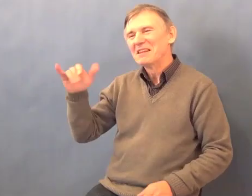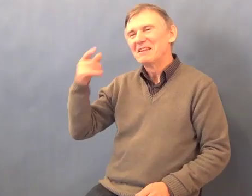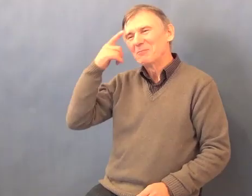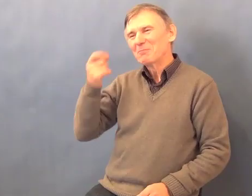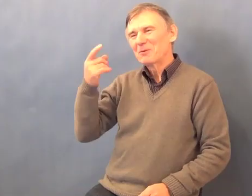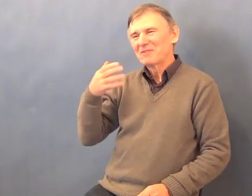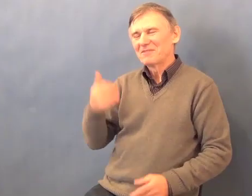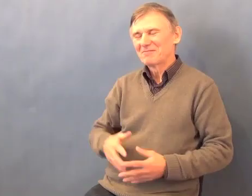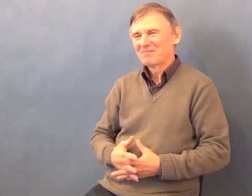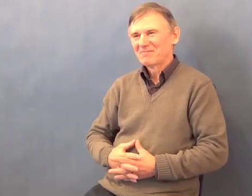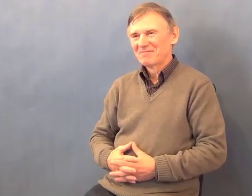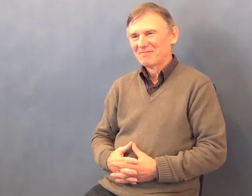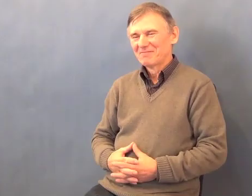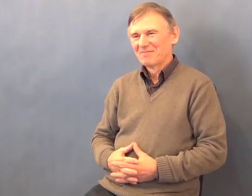Może ktoś inny ma pomysł, ja nie wiem.